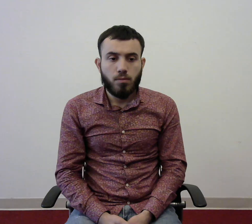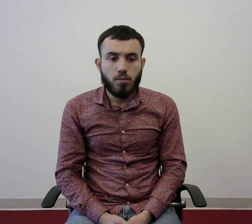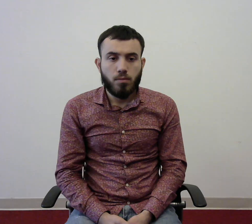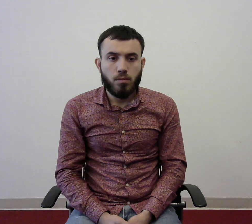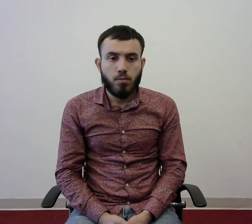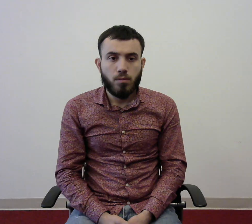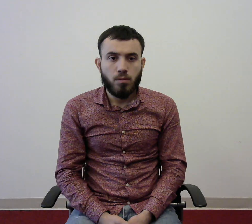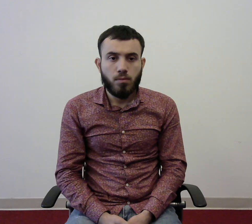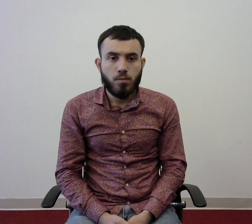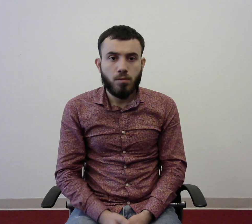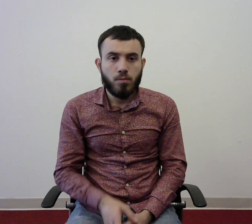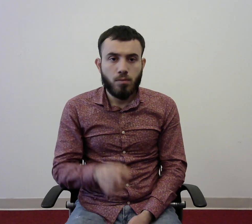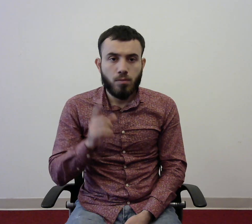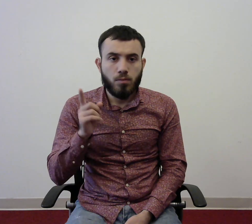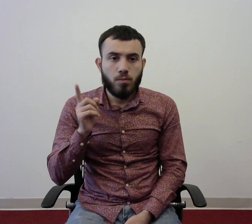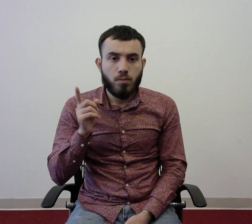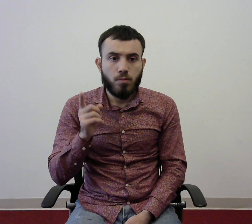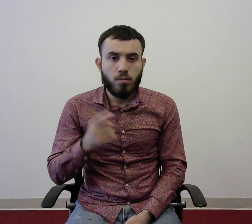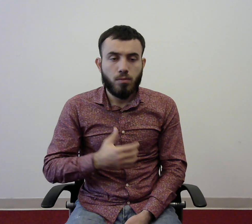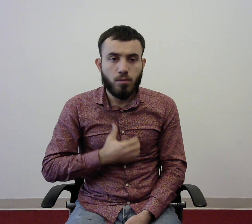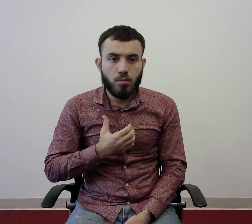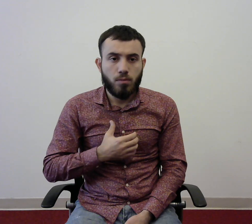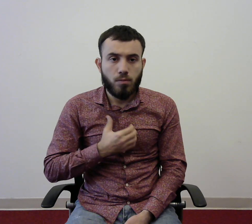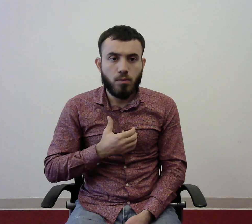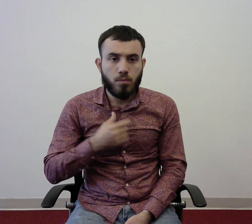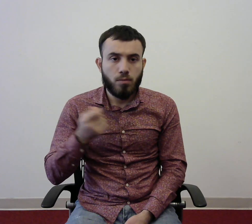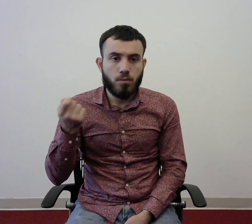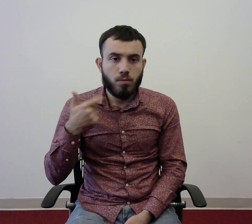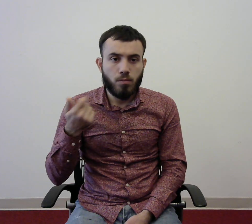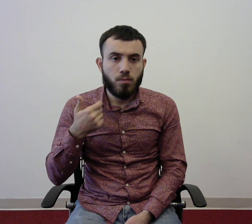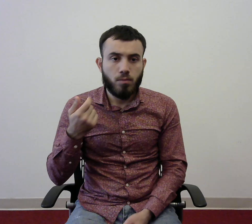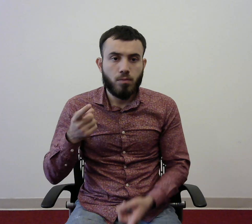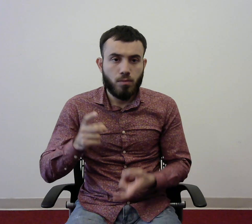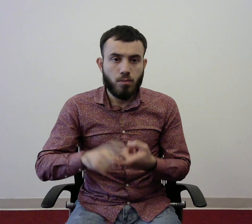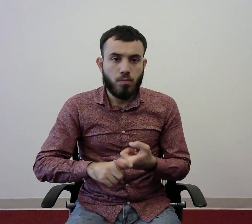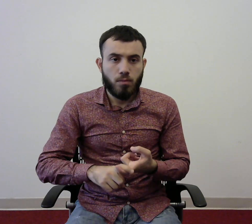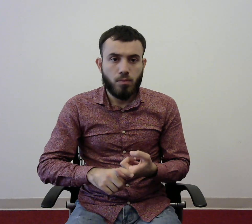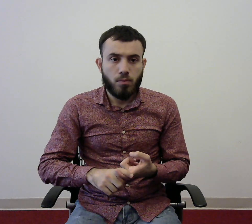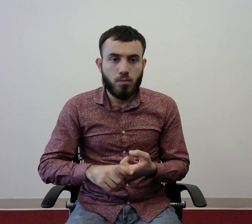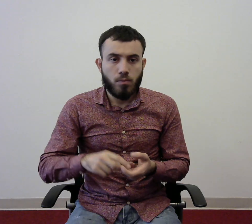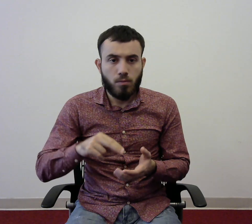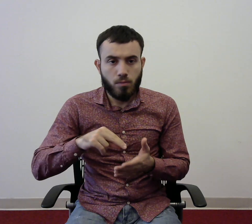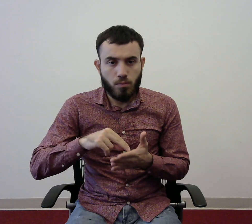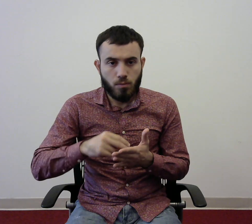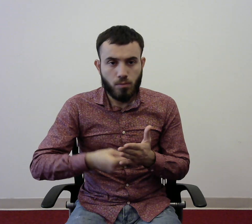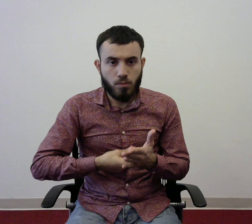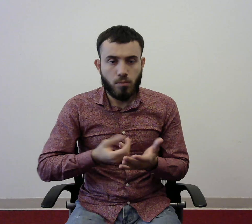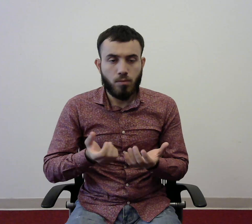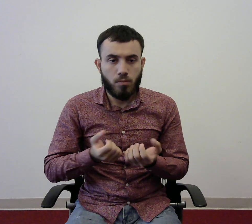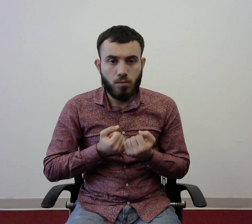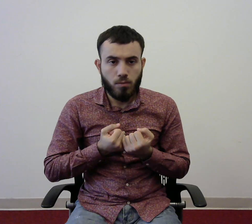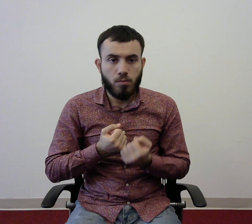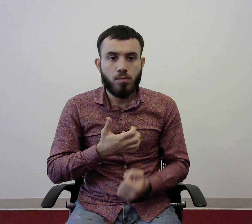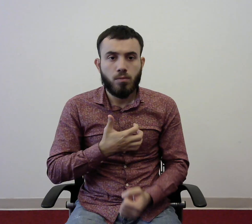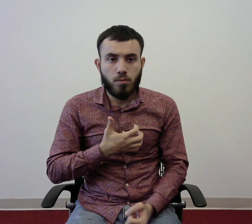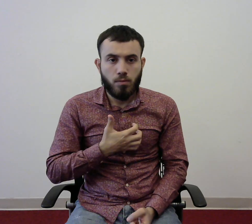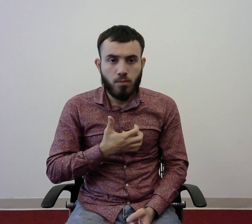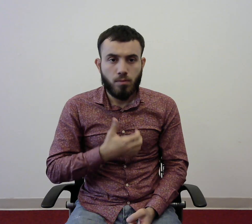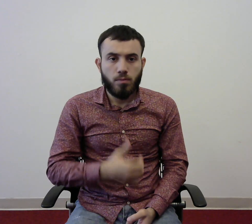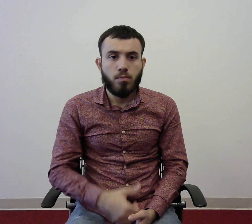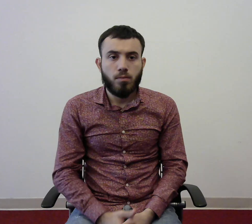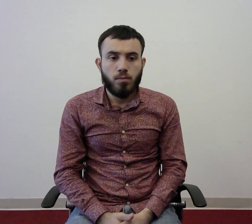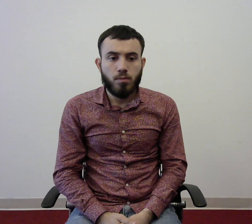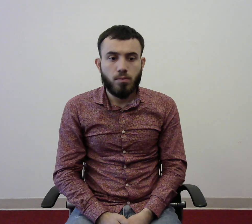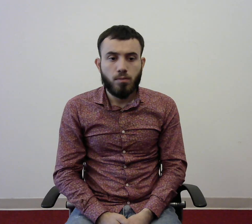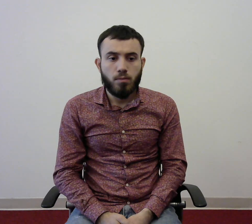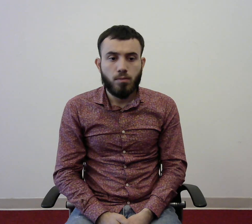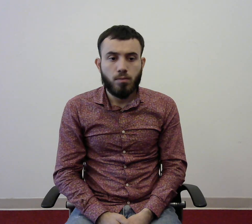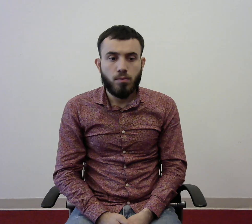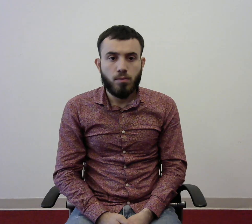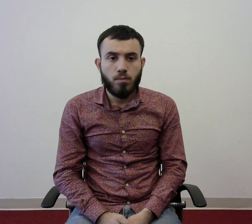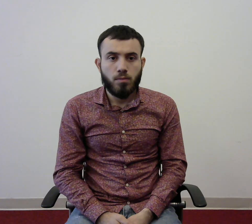O sosial müavinət ilə bağlı arayış almaq istəyir